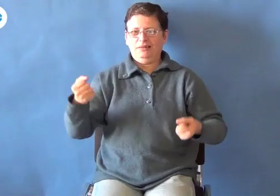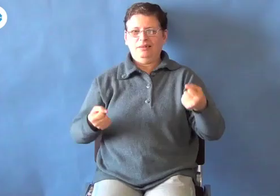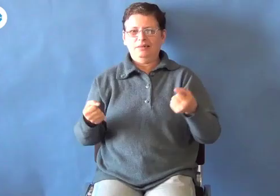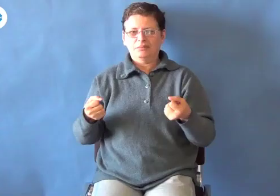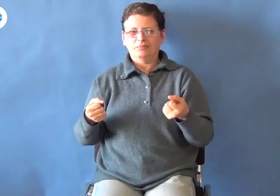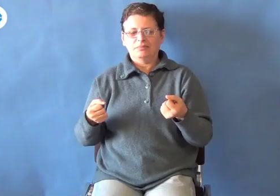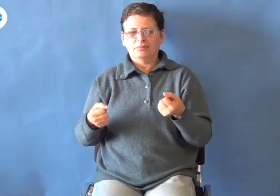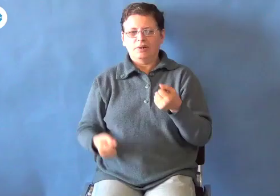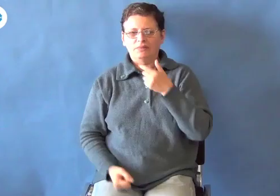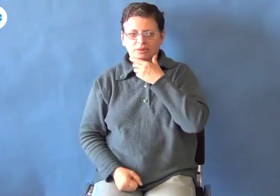Kierowca...